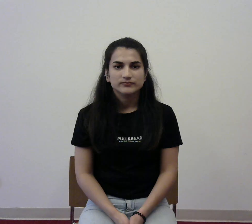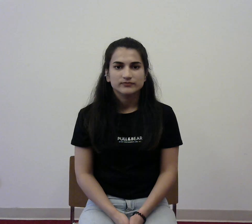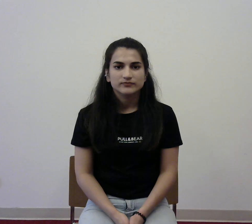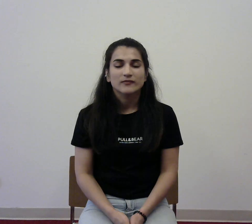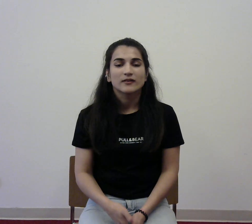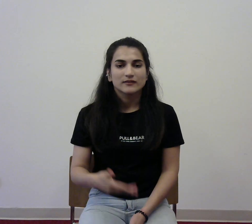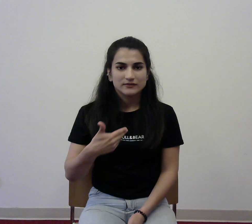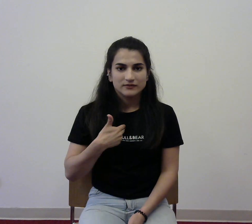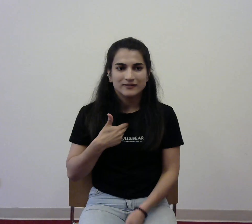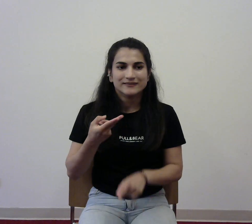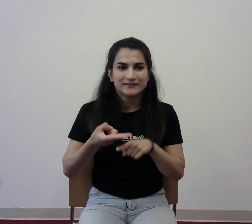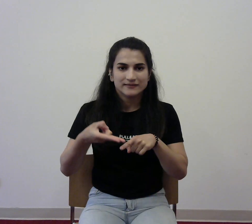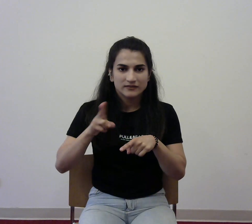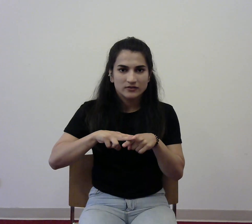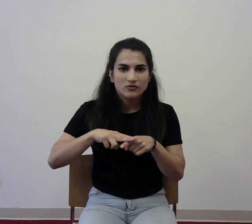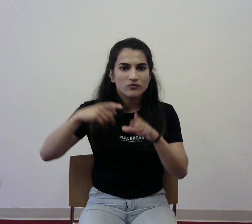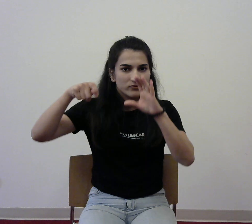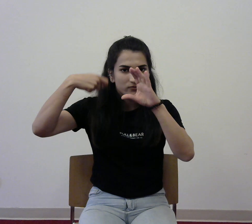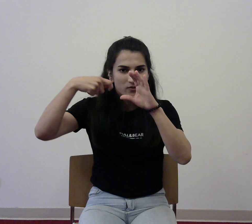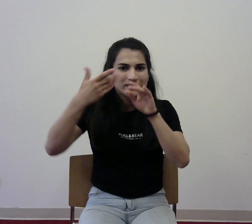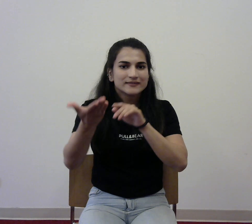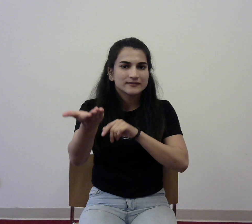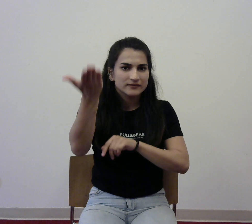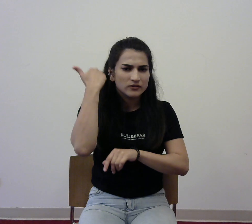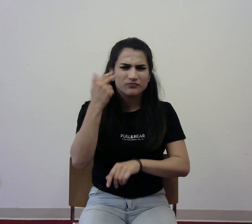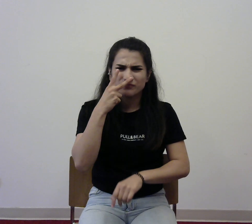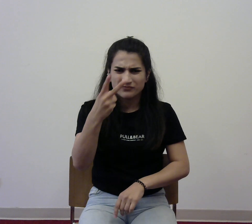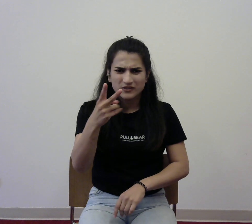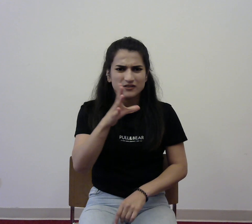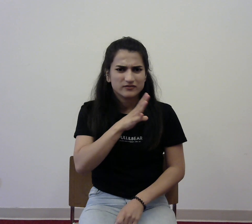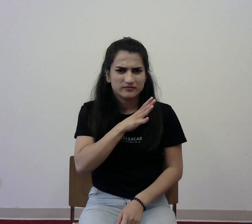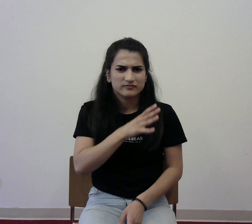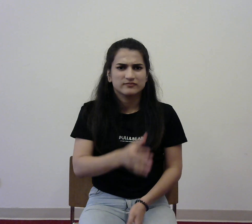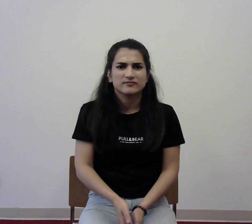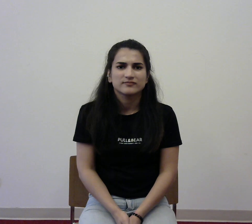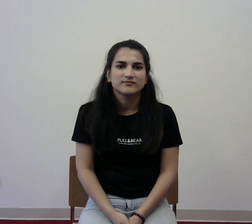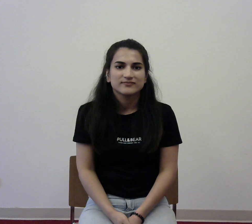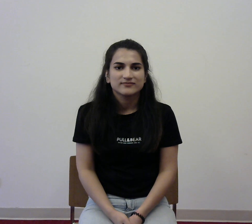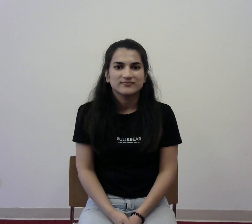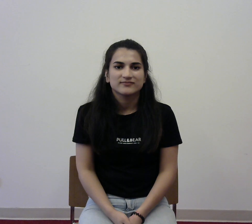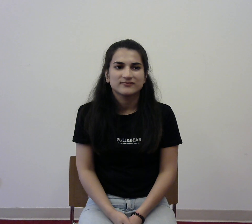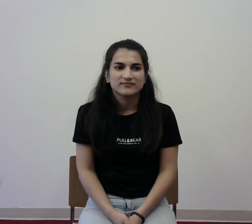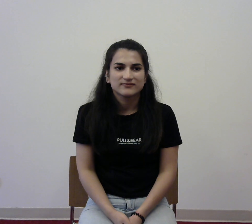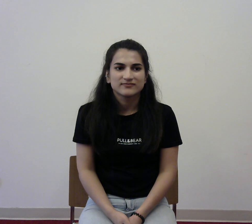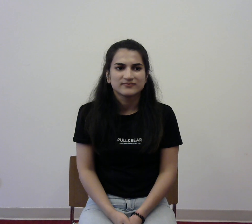Mən bu videonu daha əvvəl görmüşəm